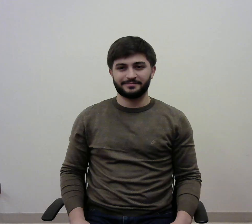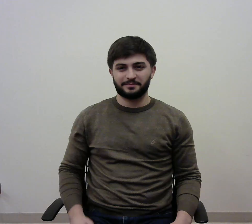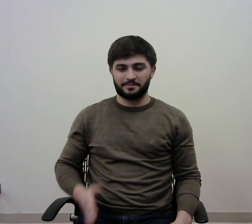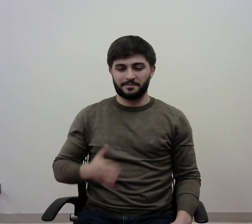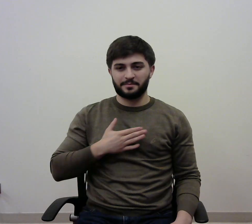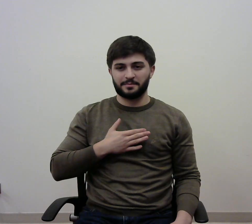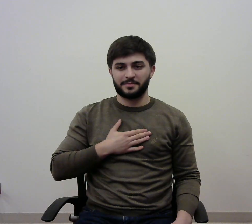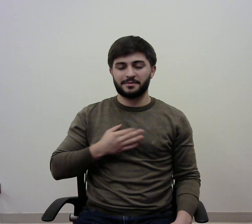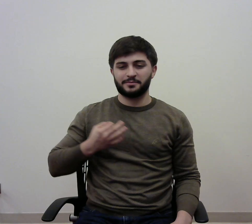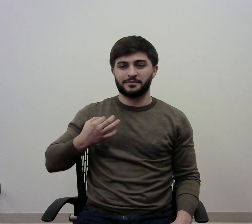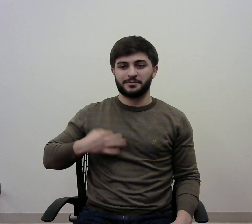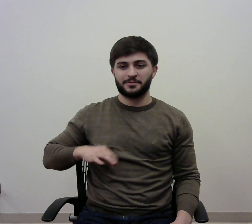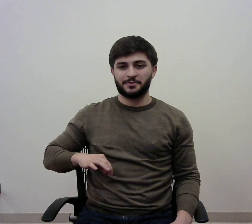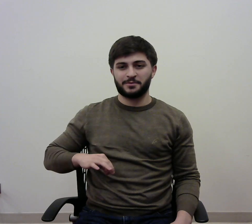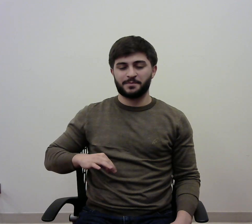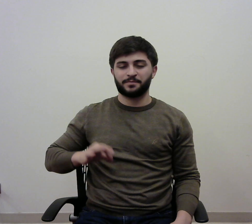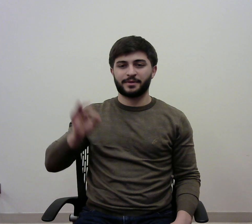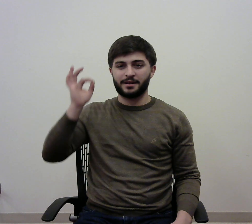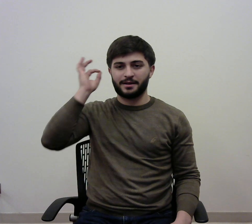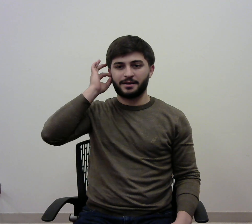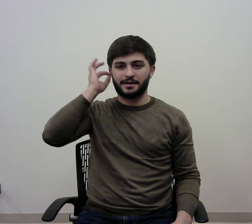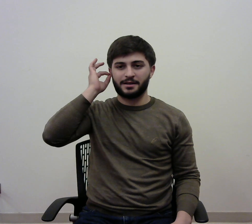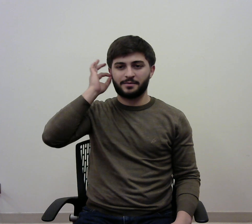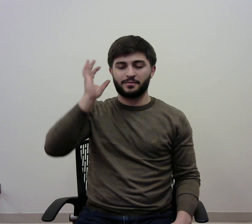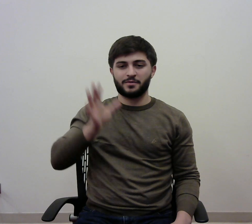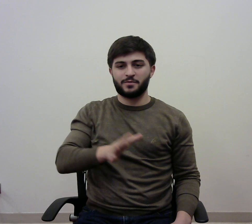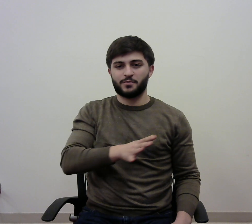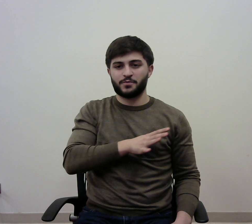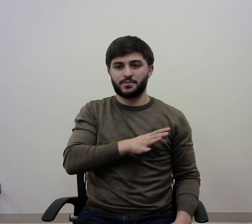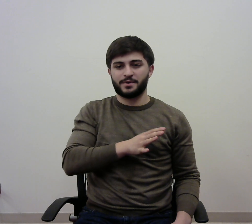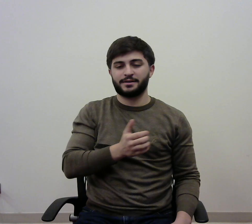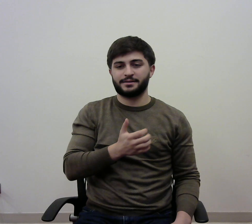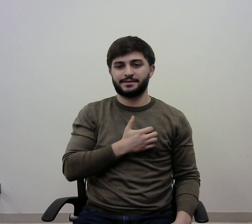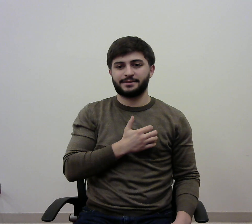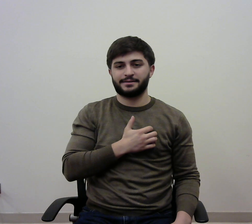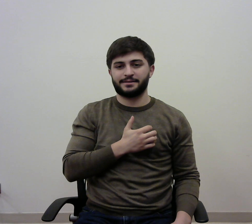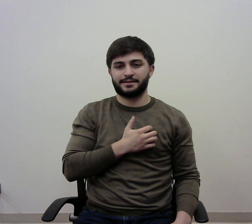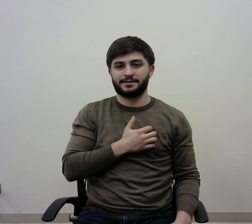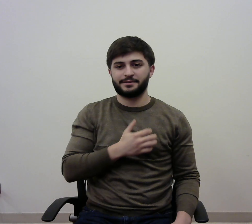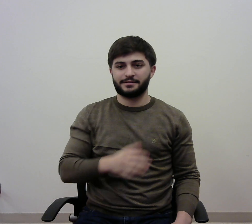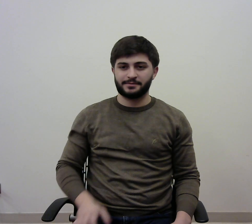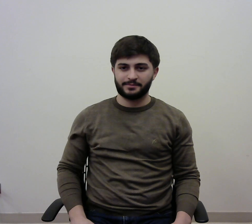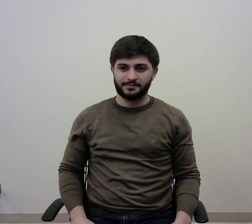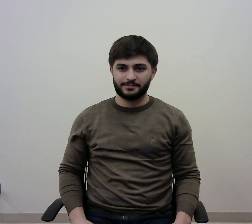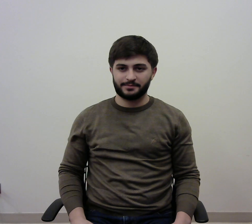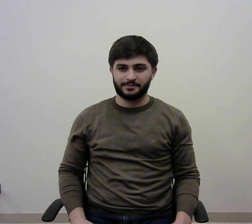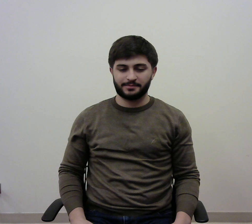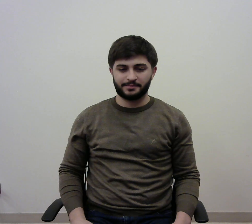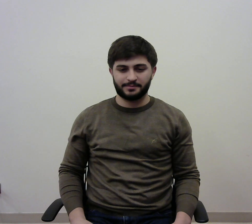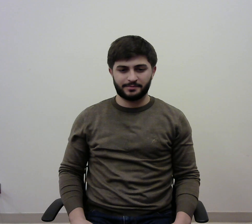Mənim oğlum həkim olmaq istəyir